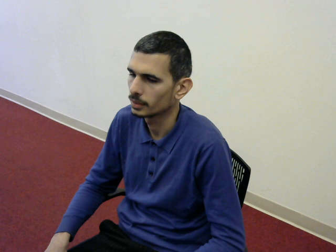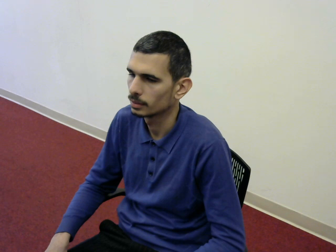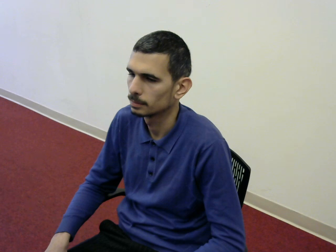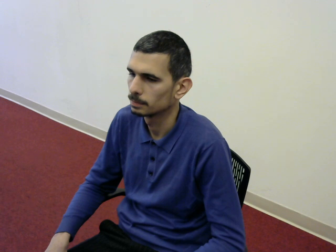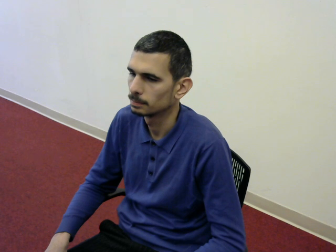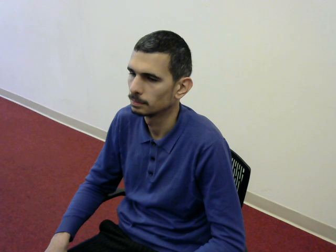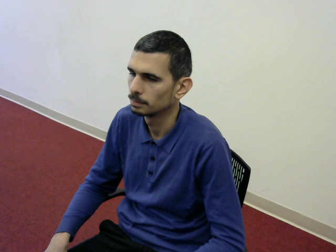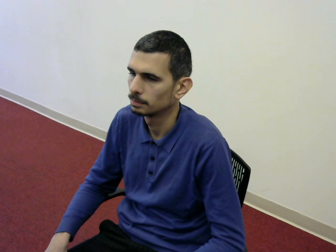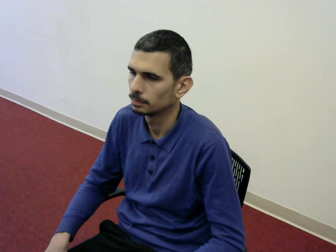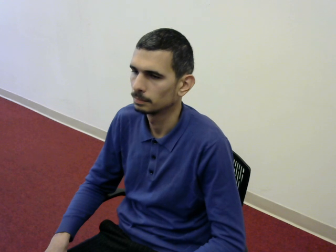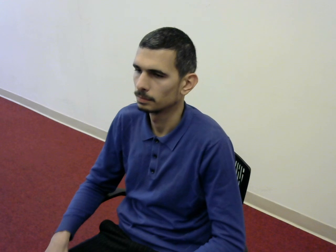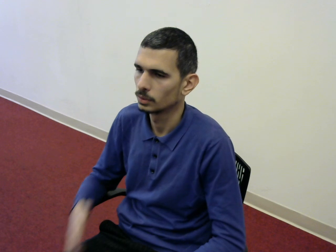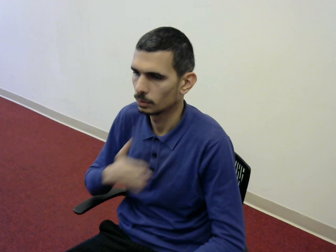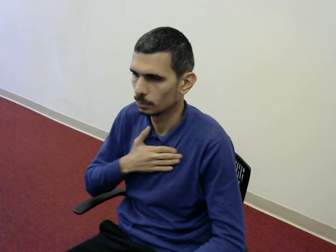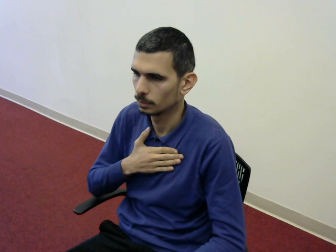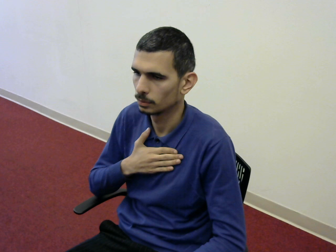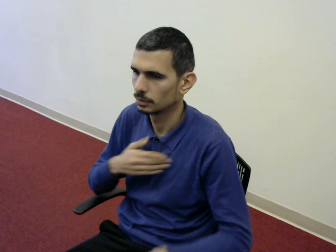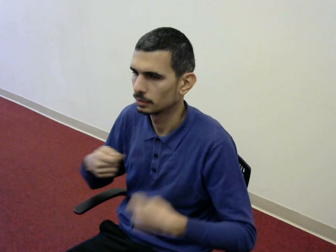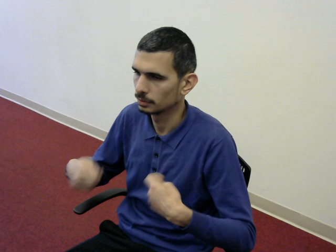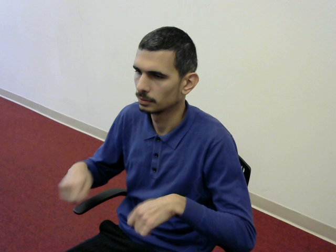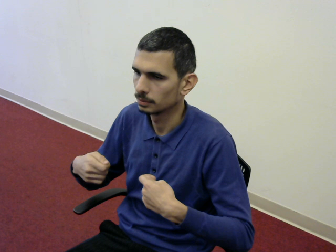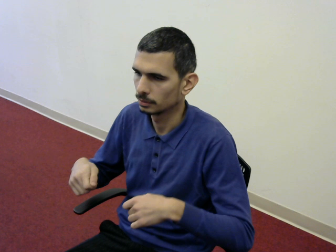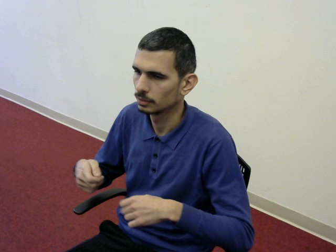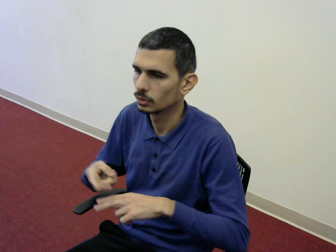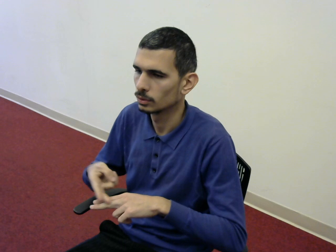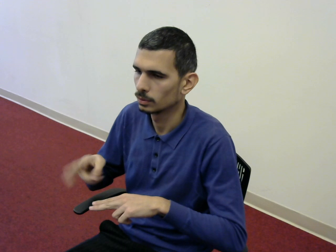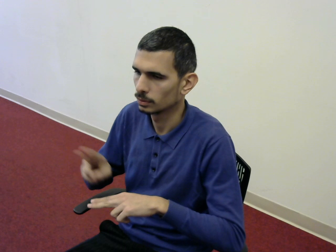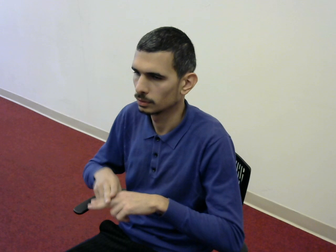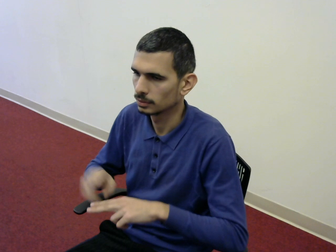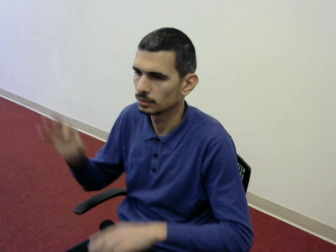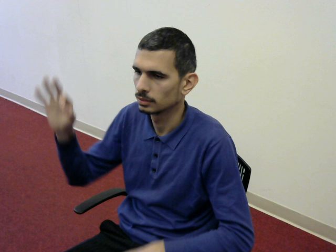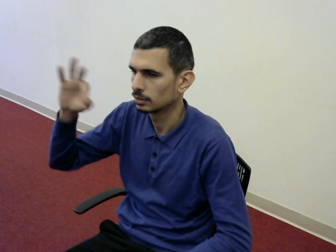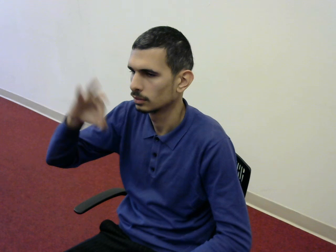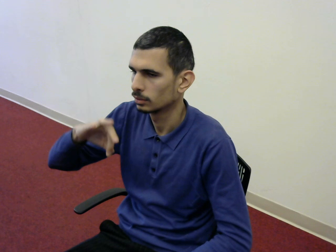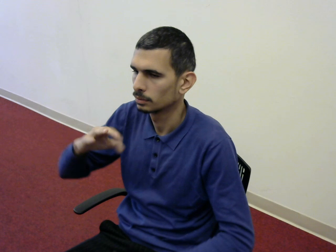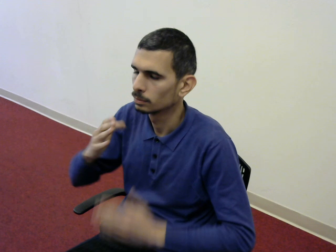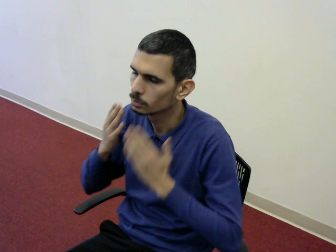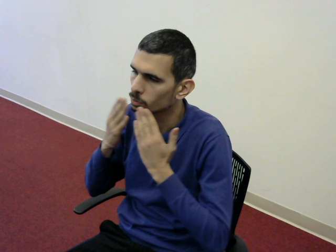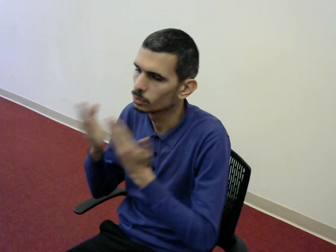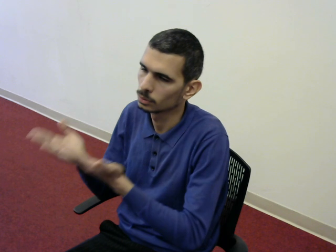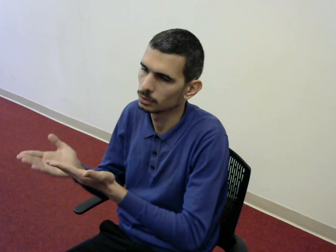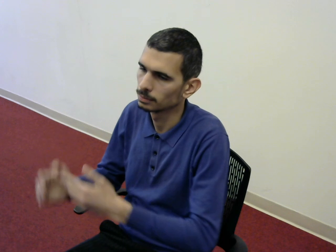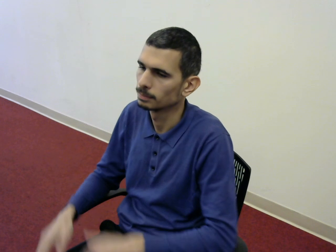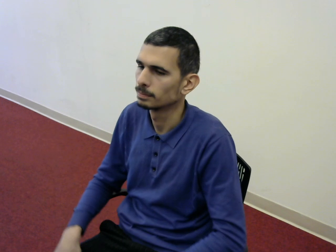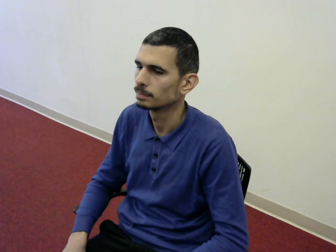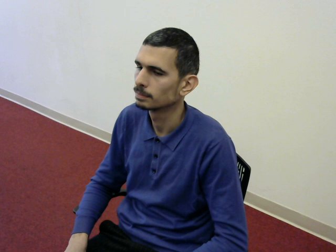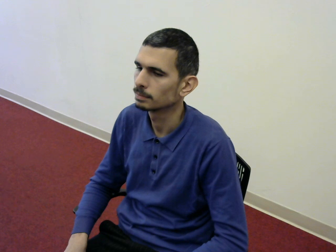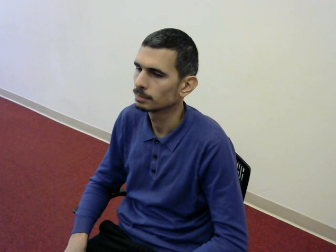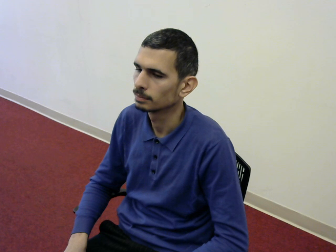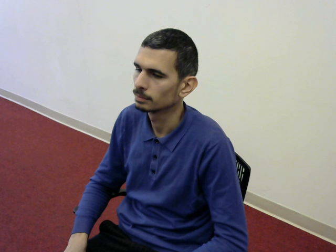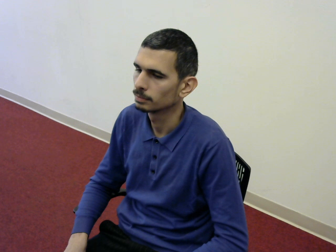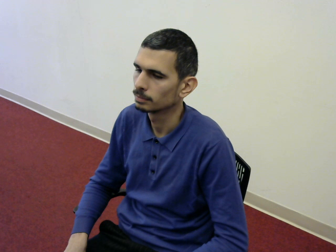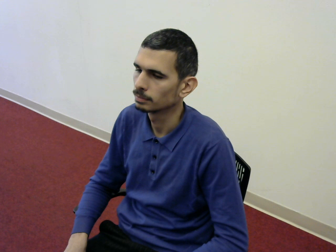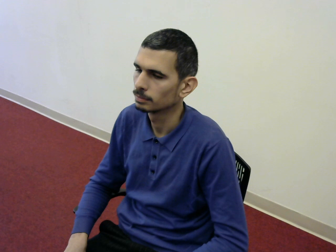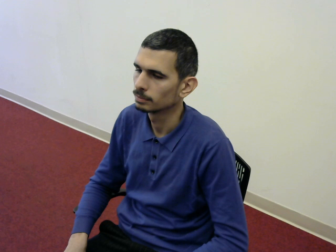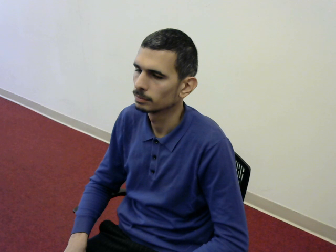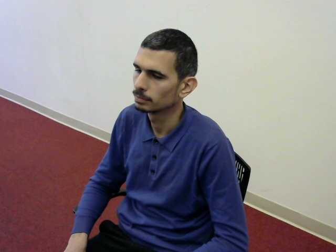Mən satıcıdan bu barədə soruşdum